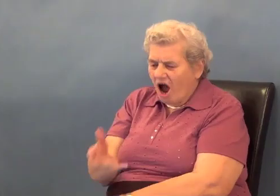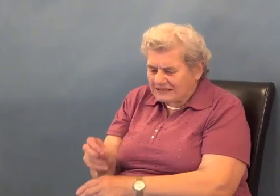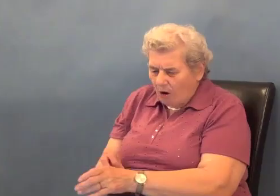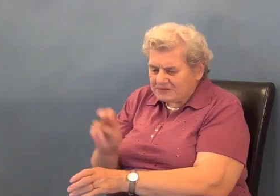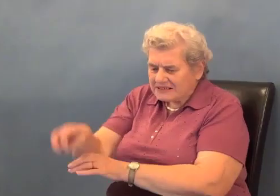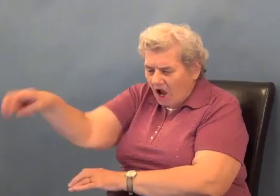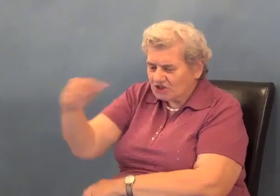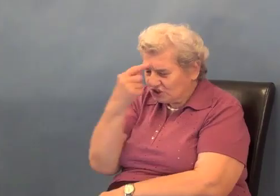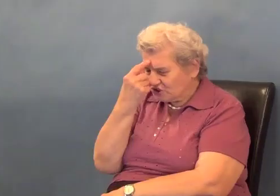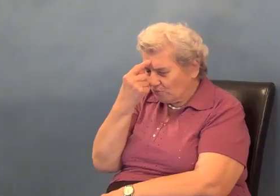Co on chciał przeskoczyć?!